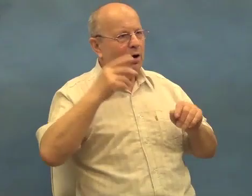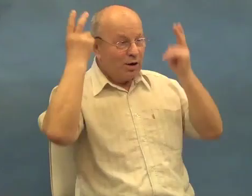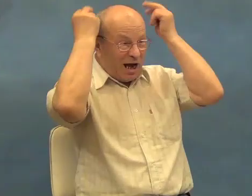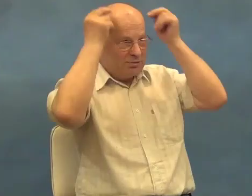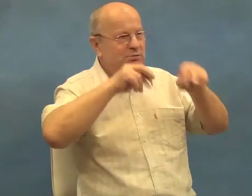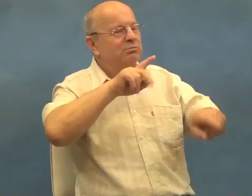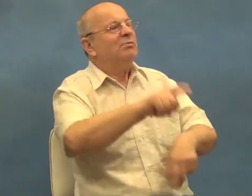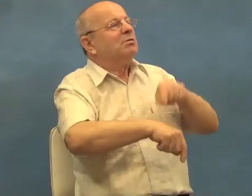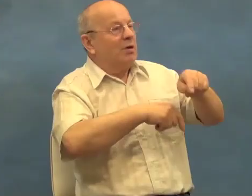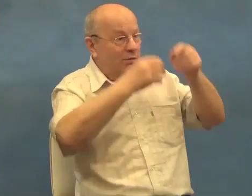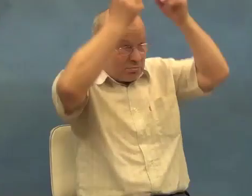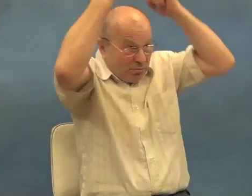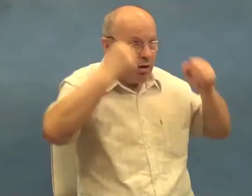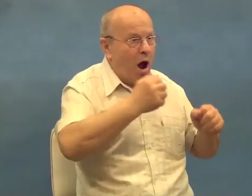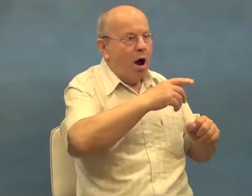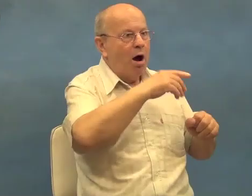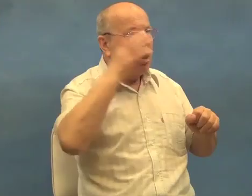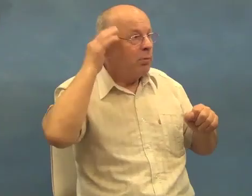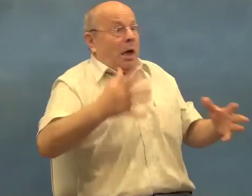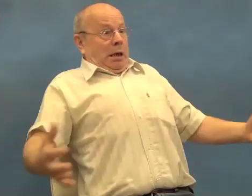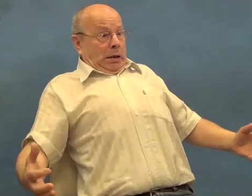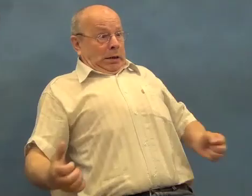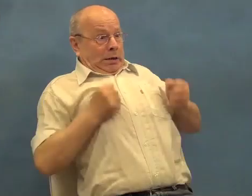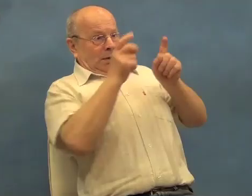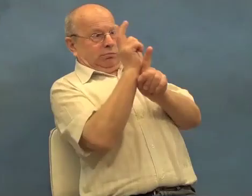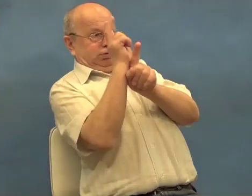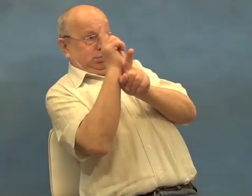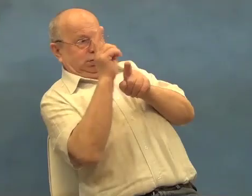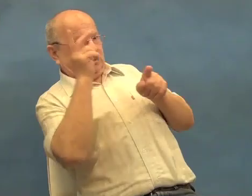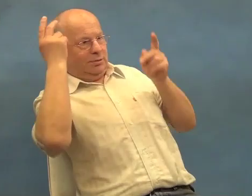Zając idzie powoli ubrany w to ubranie, a miś się przestraszył i zjeżył.